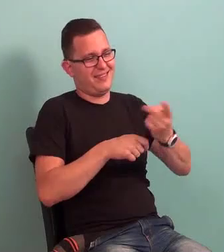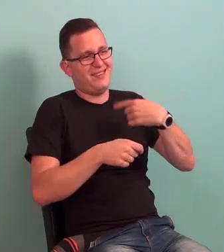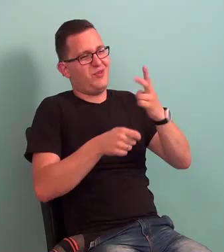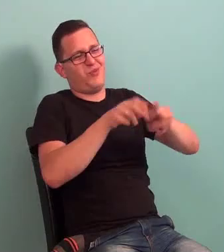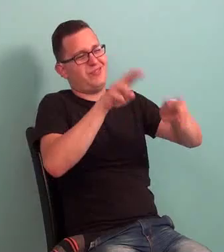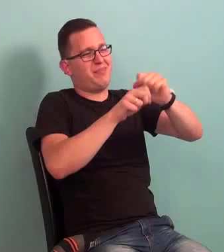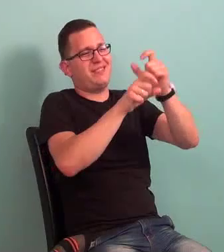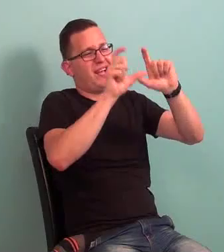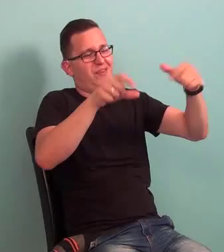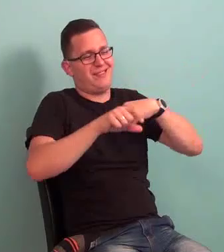Zależy, w którym zakładzie pracy.